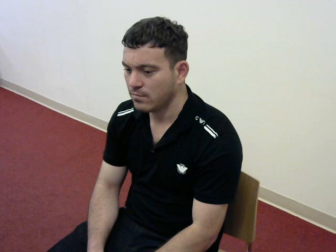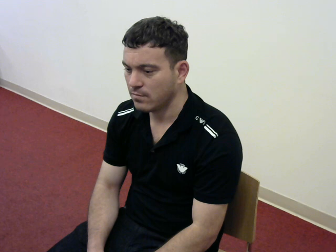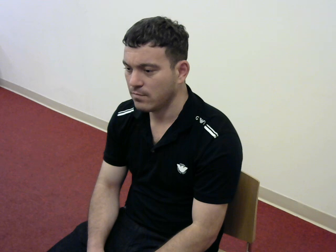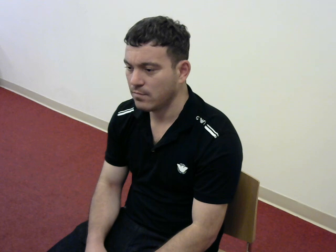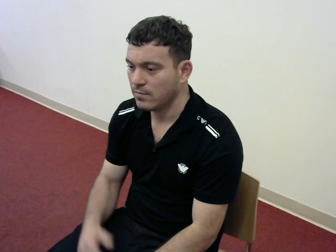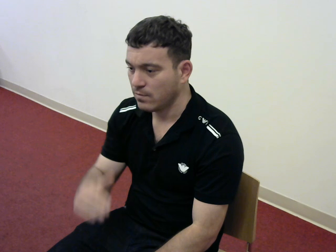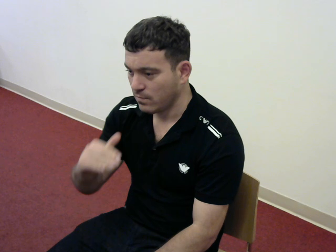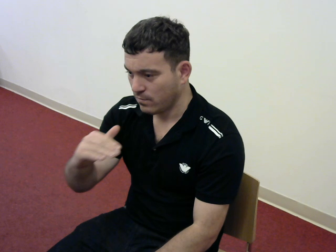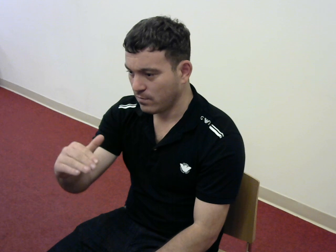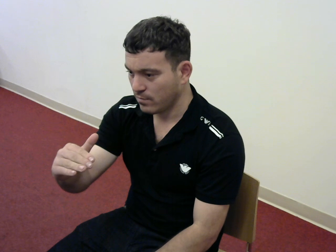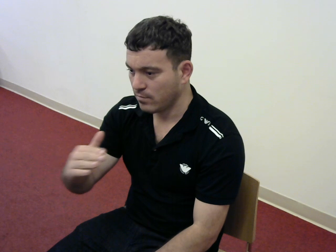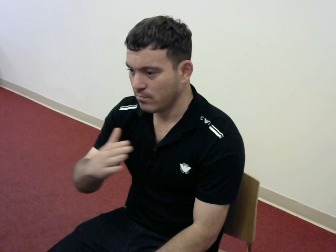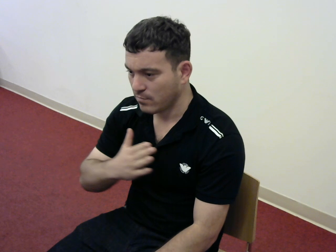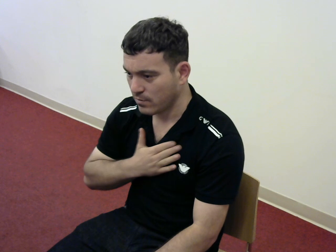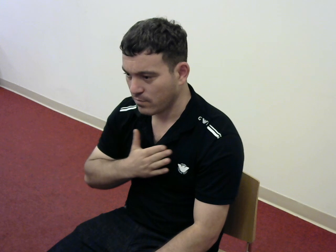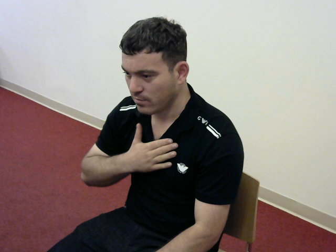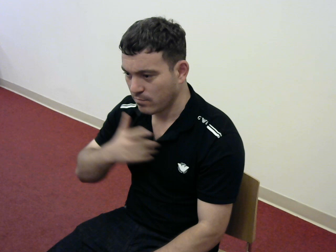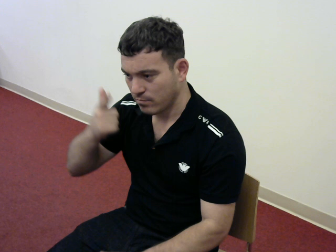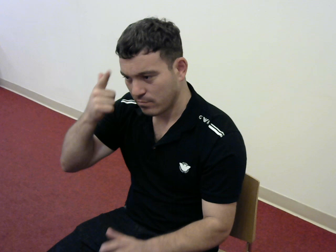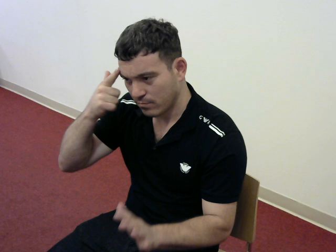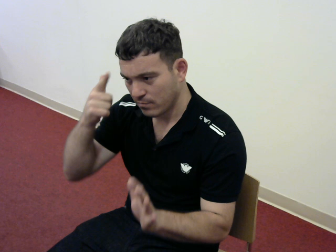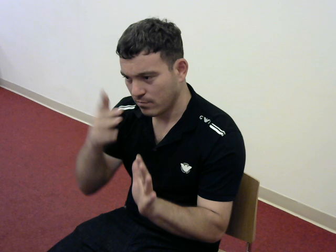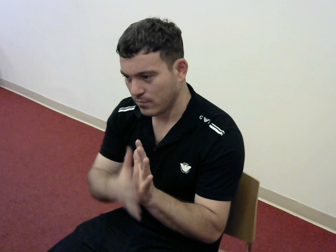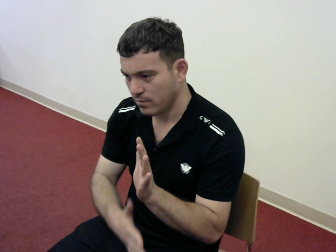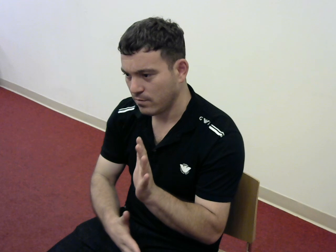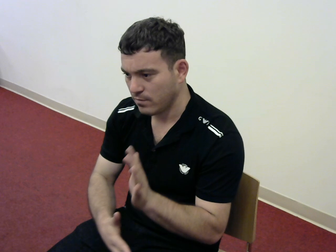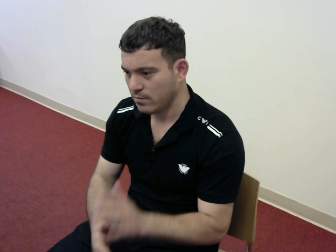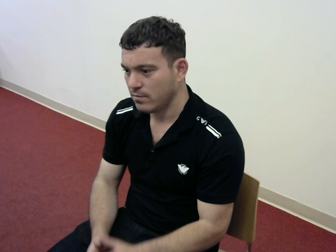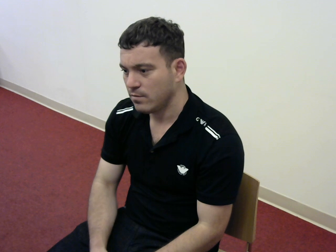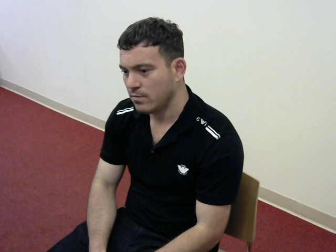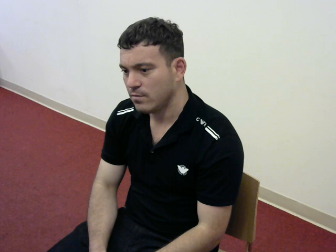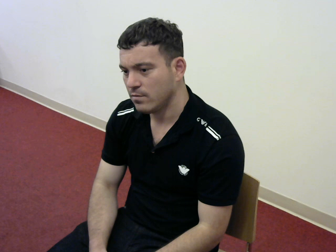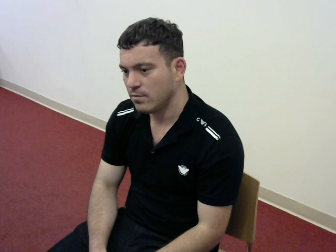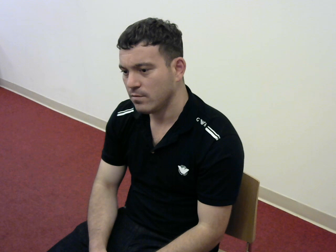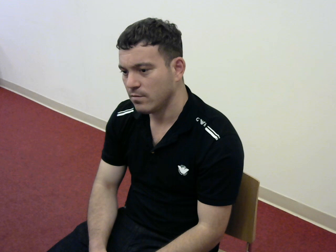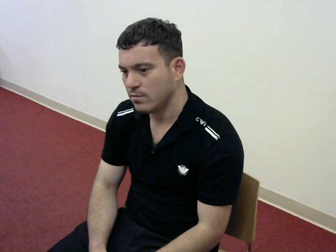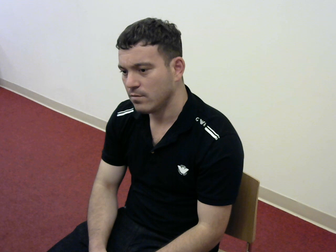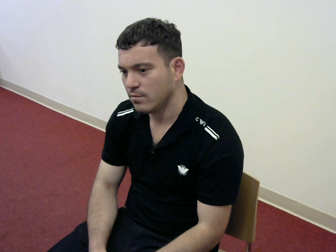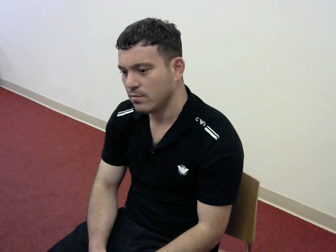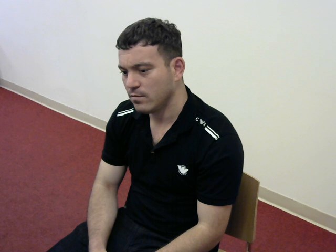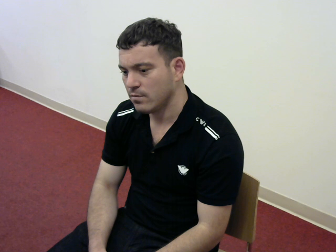Siz məni başa düşürsüz?